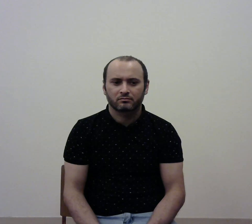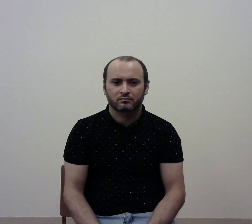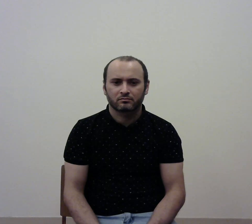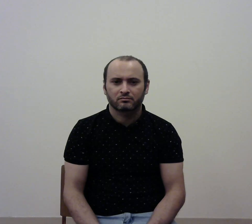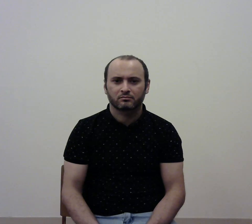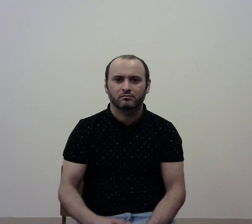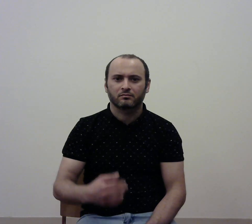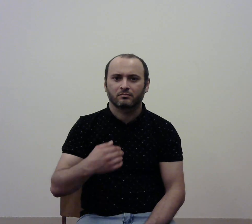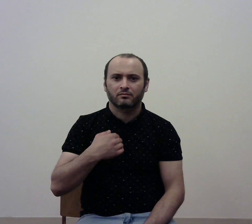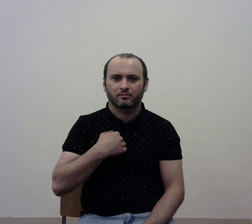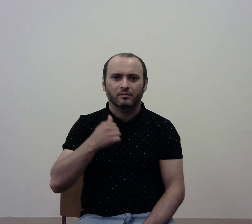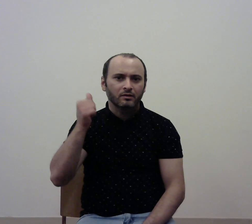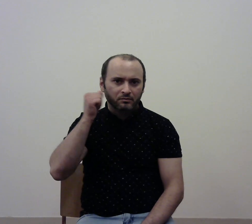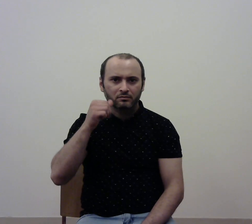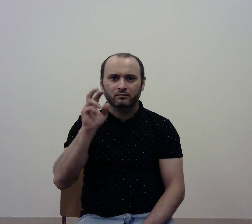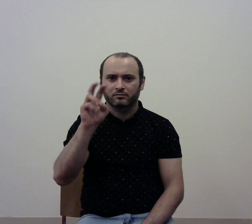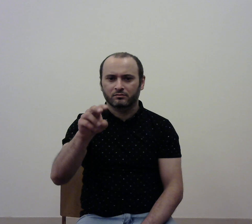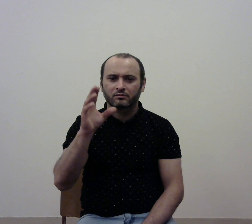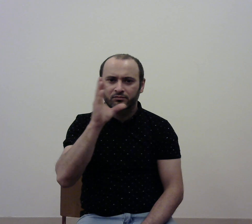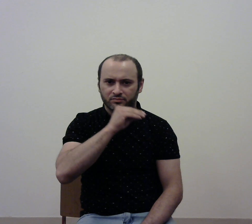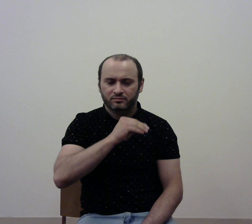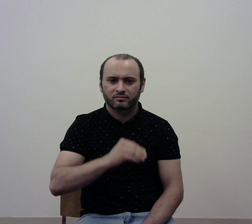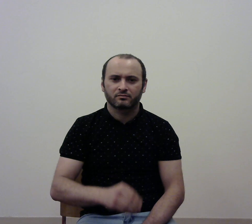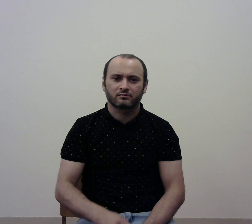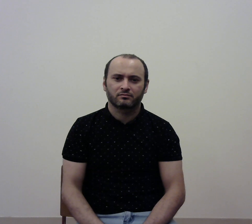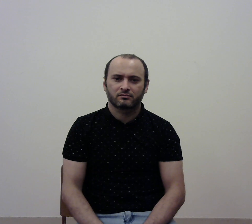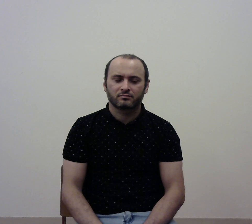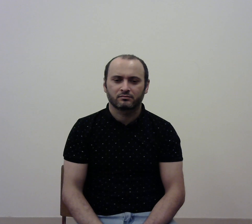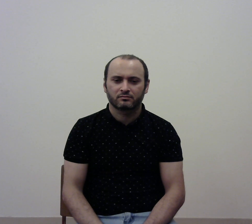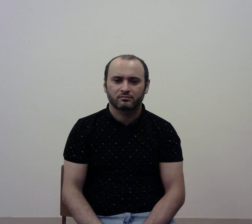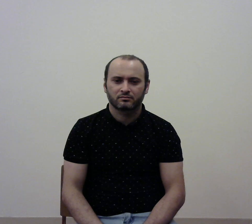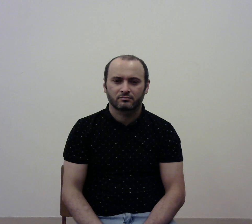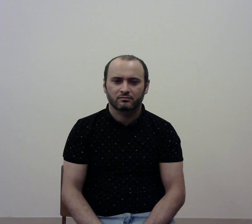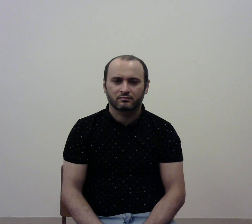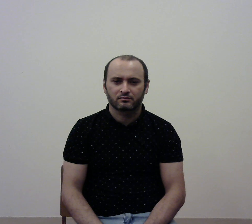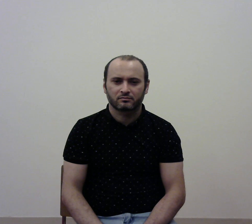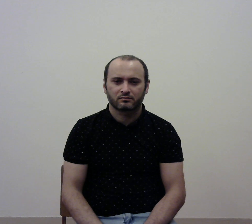Sabah gələ bilərəmmi?